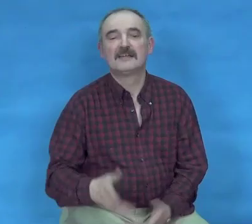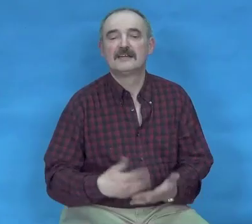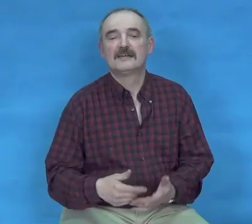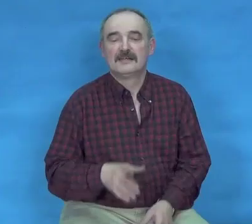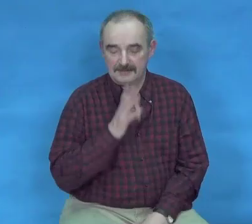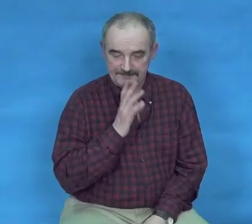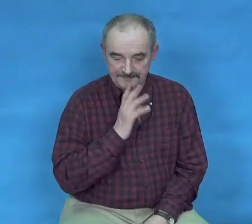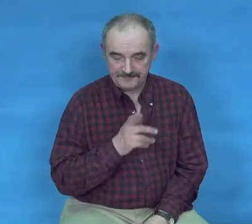Dlatego... chyba...